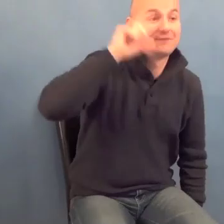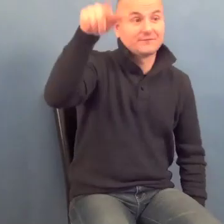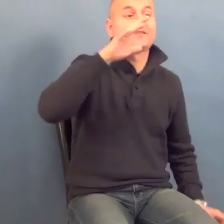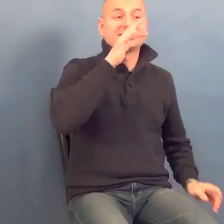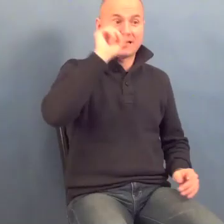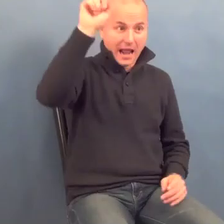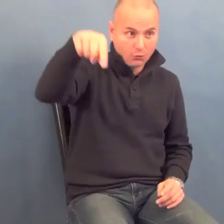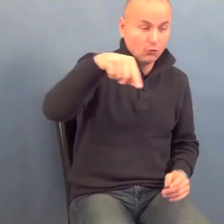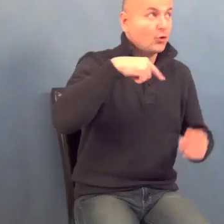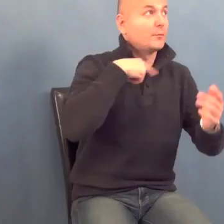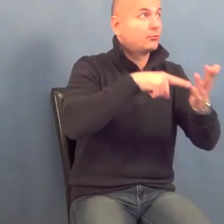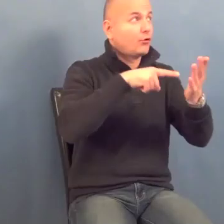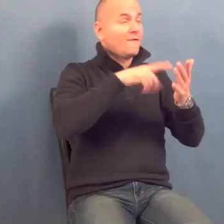Byłem w Izraelu.